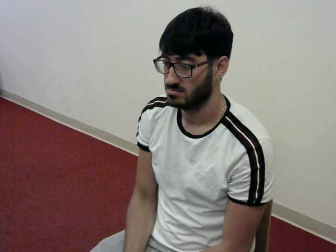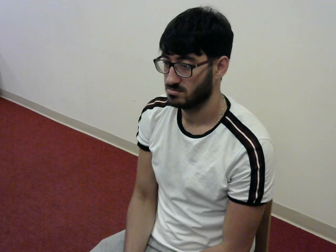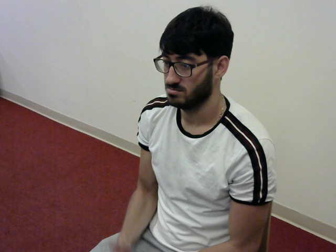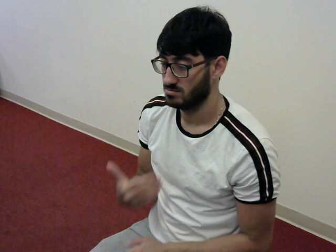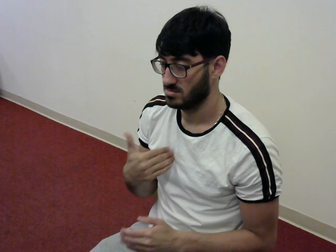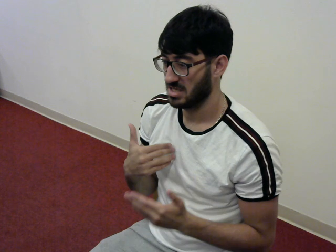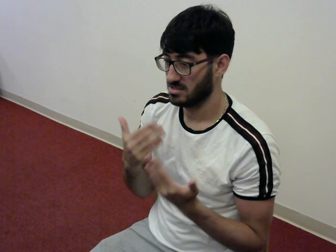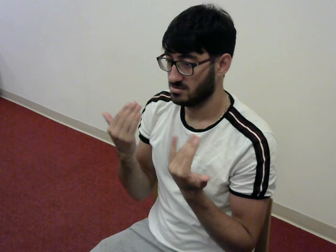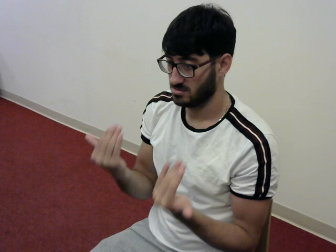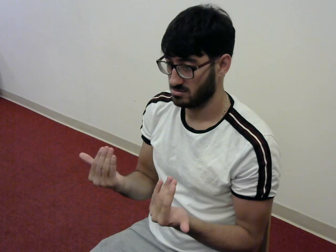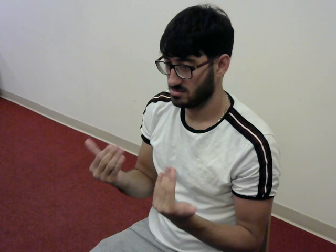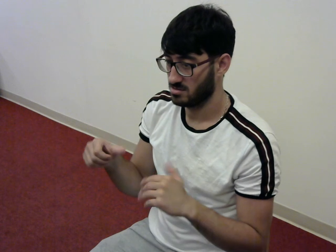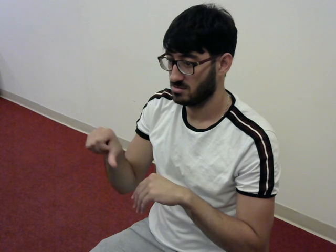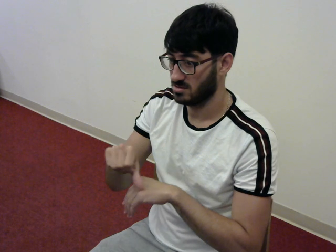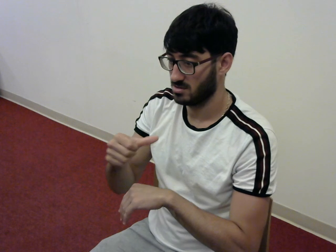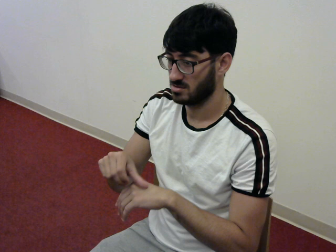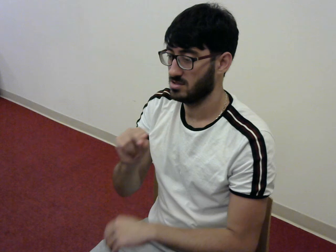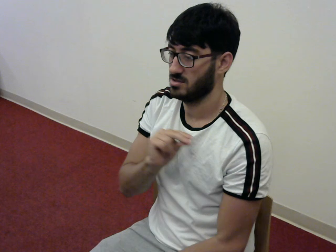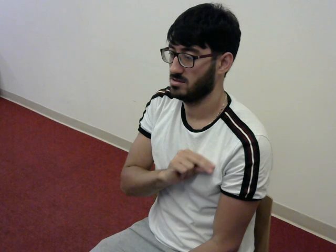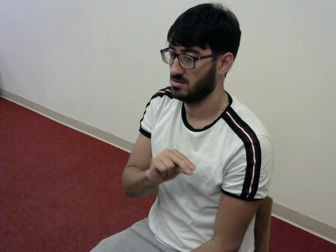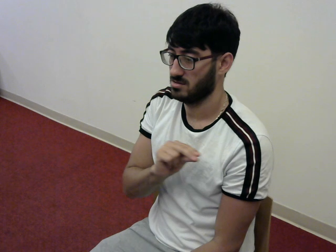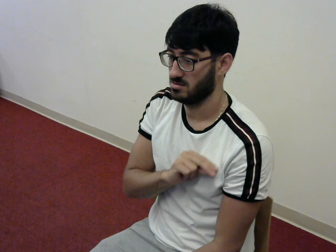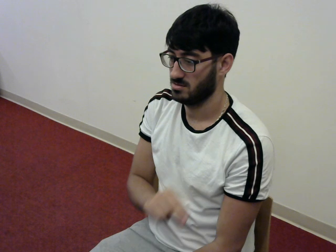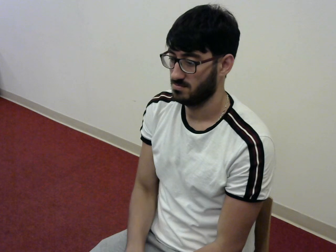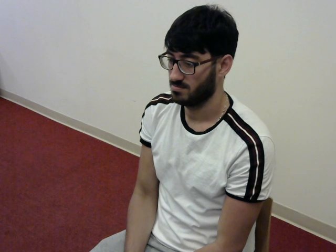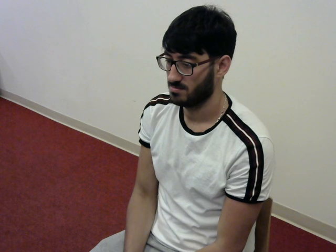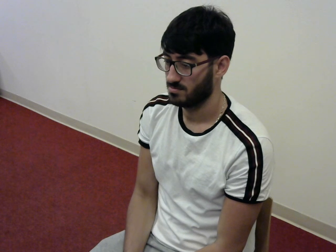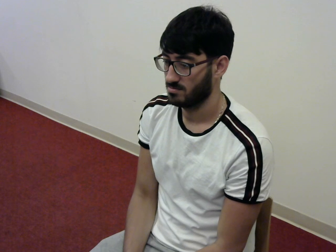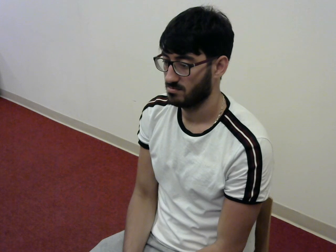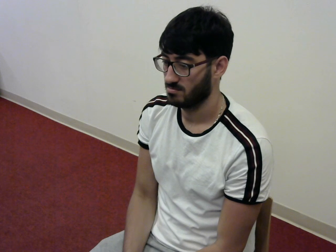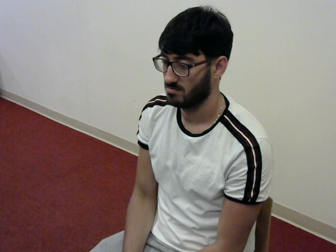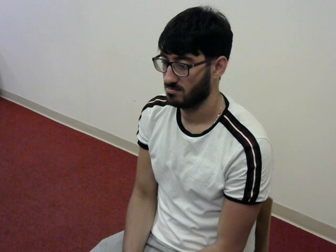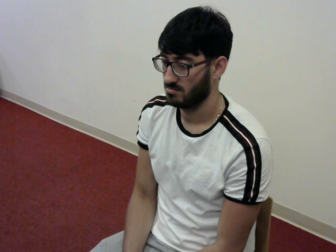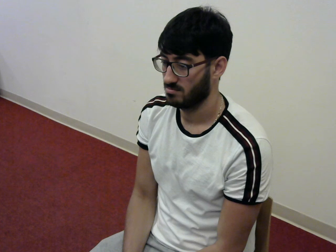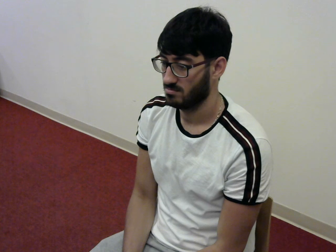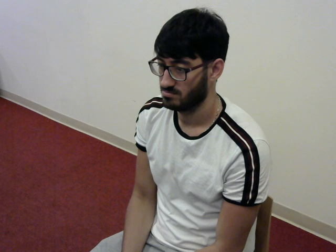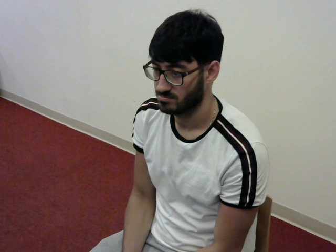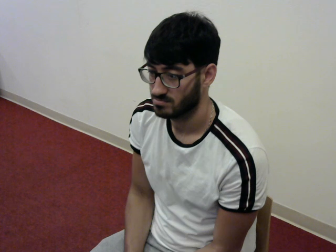Mən indi zərgər işləyirəm